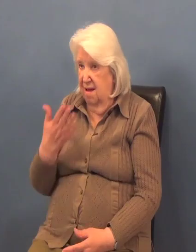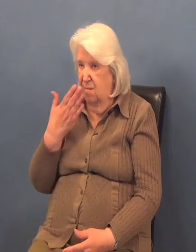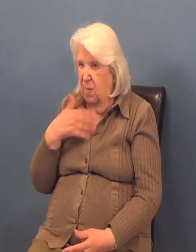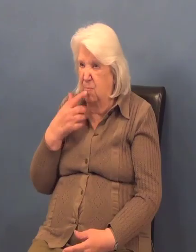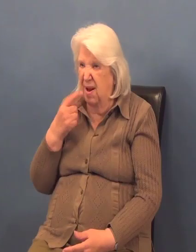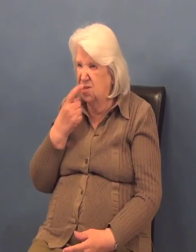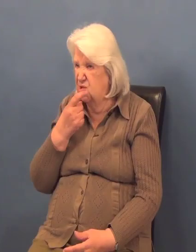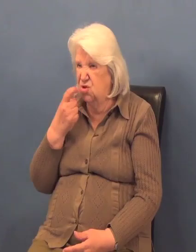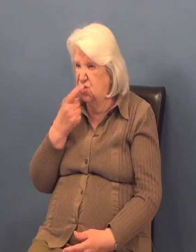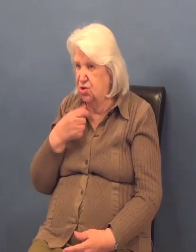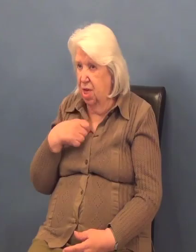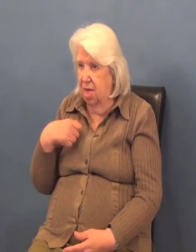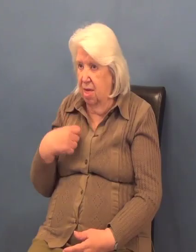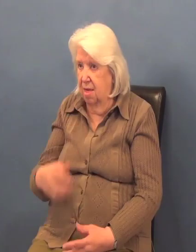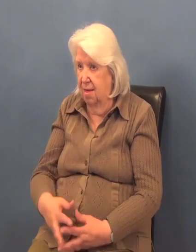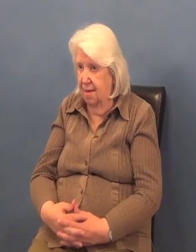Poparzy usta.